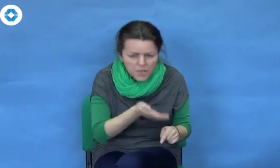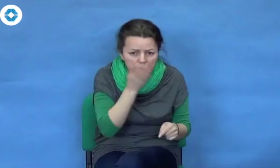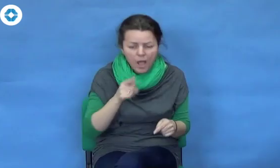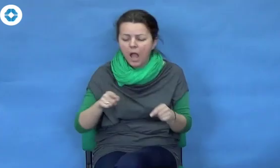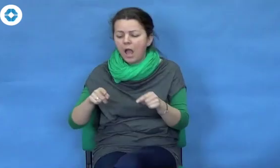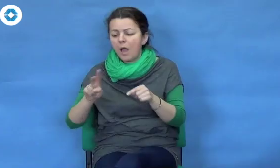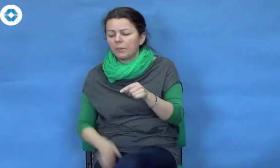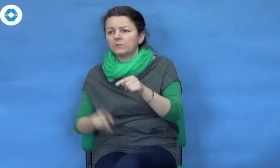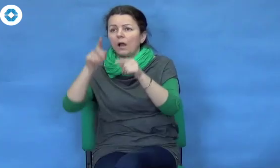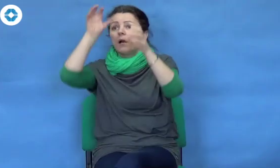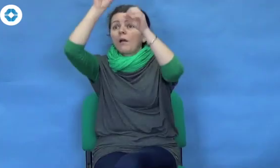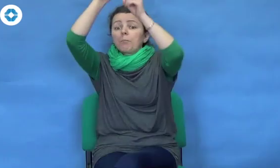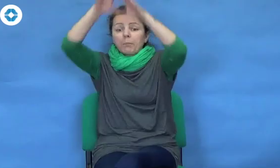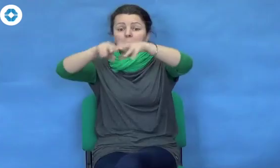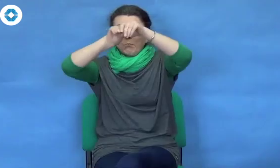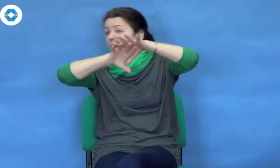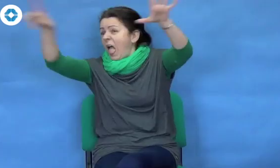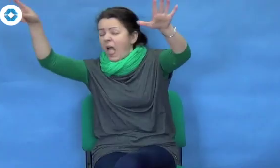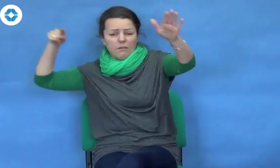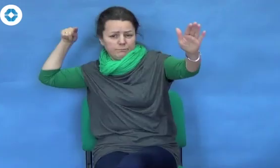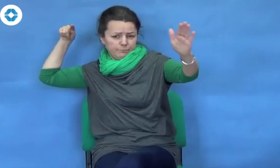Na psa spadł ul, pszczoły wyleciały ze środka i pies ucieka.